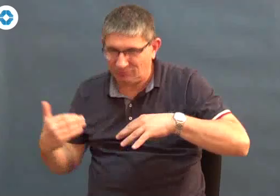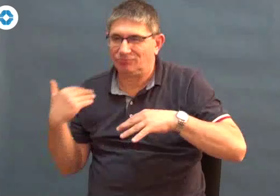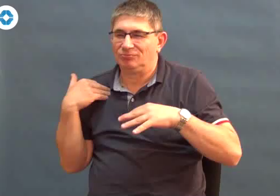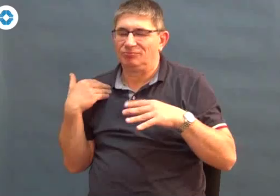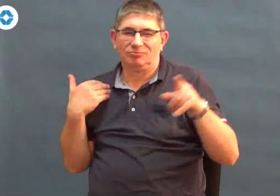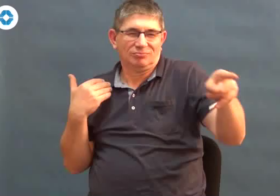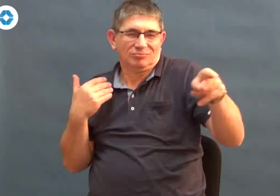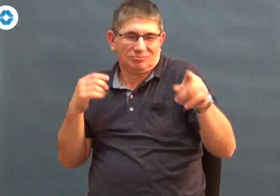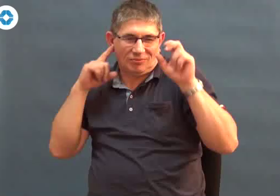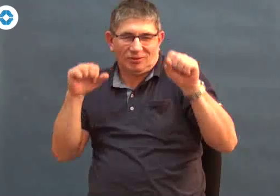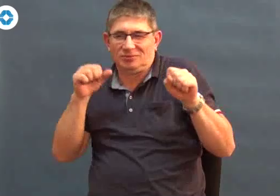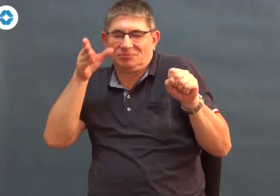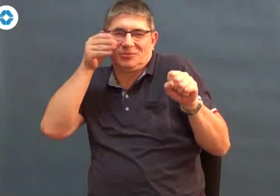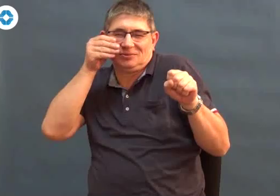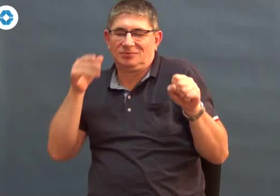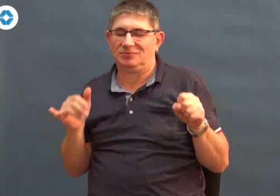A on jest głuchy i spał.